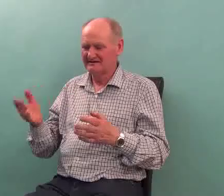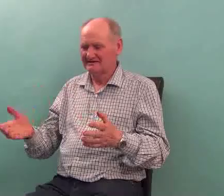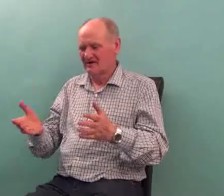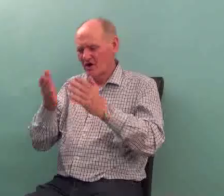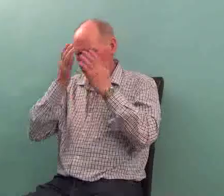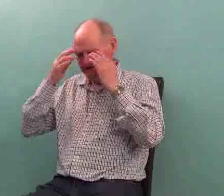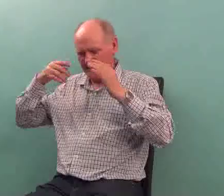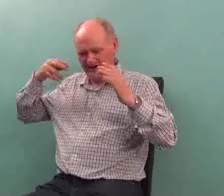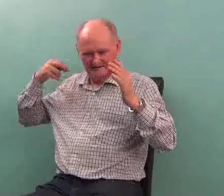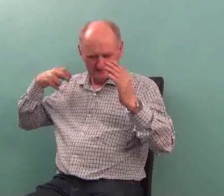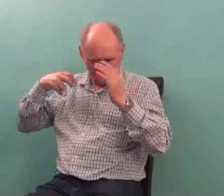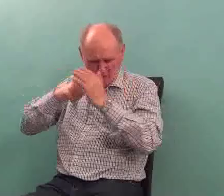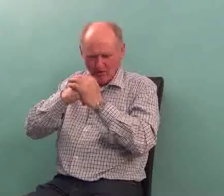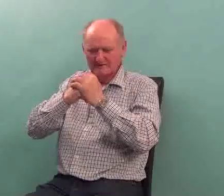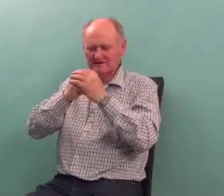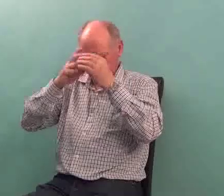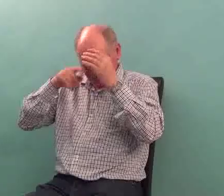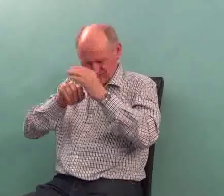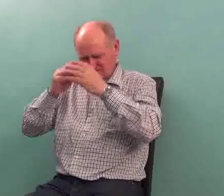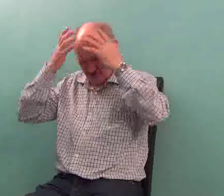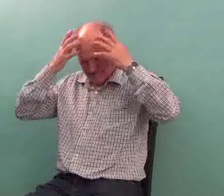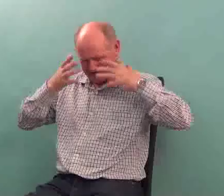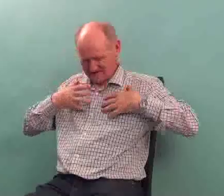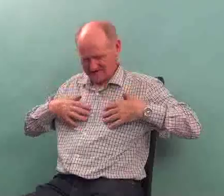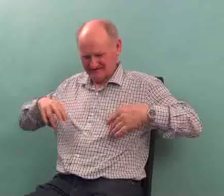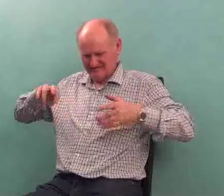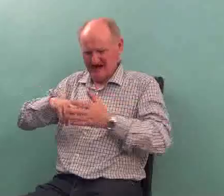Uderza się w pyszczek i wskakuje prosto w wiszące ubranie.